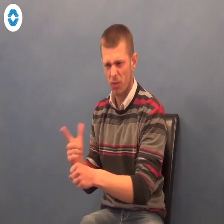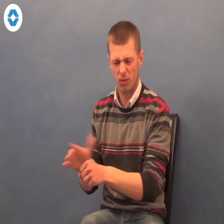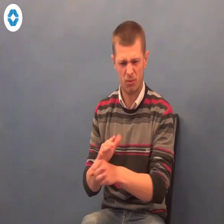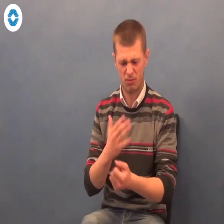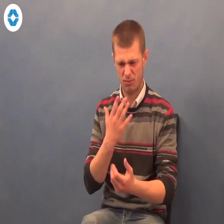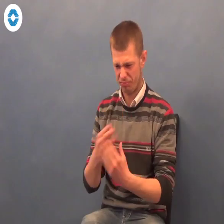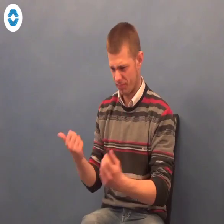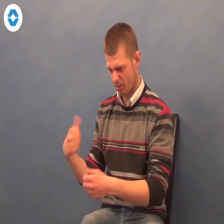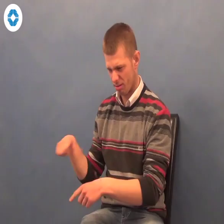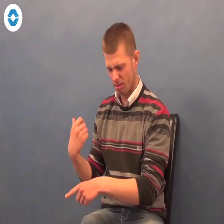Zniknął, jednego brakuje.